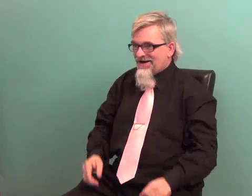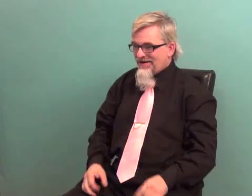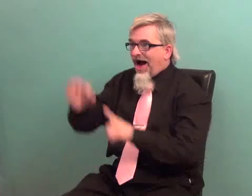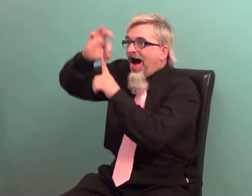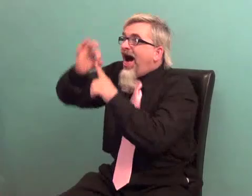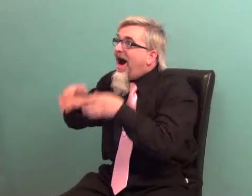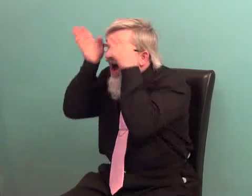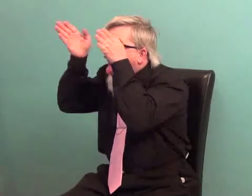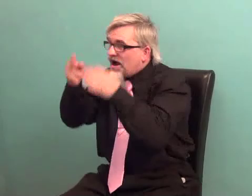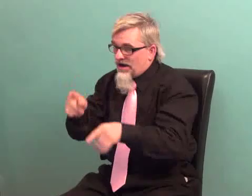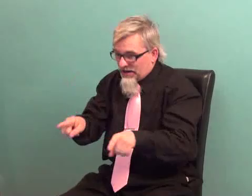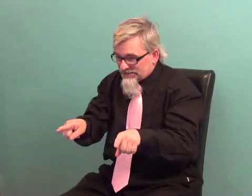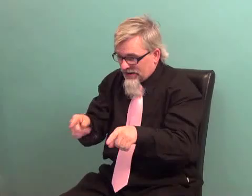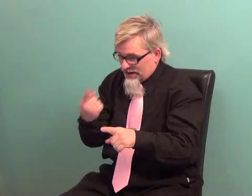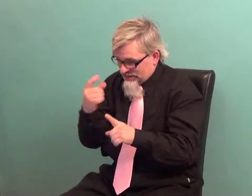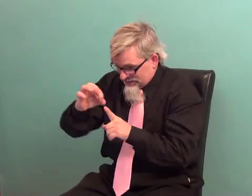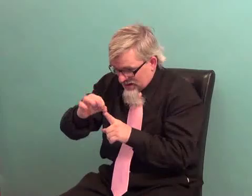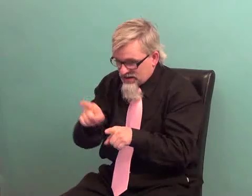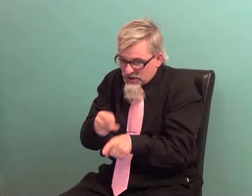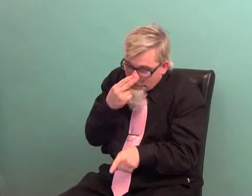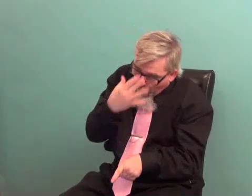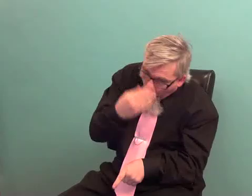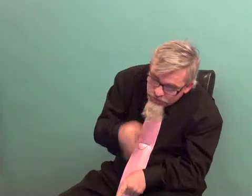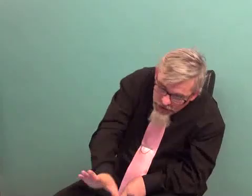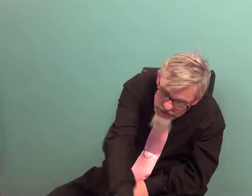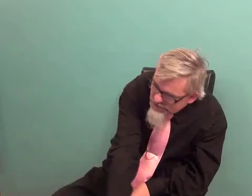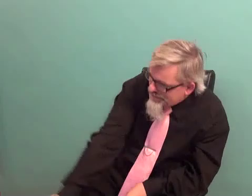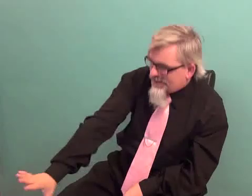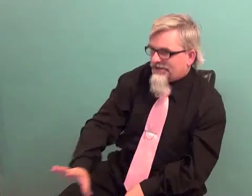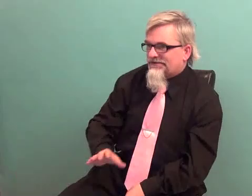Nie tylko się patrzy na znaki, ale na cały pozostały obraz.